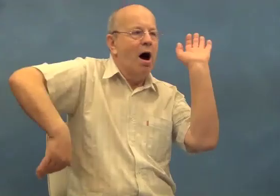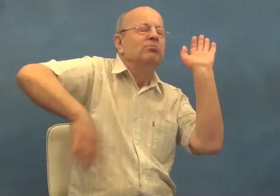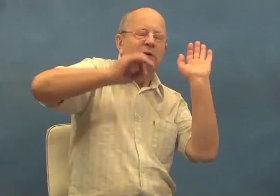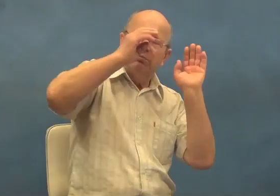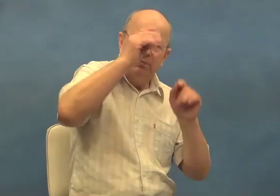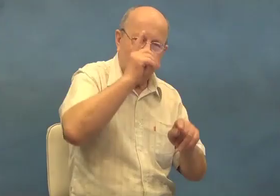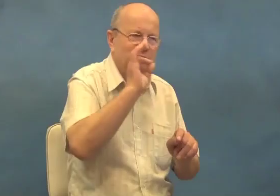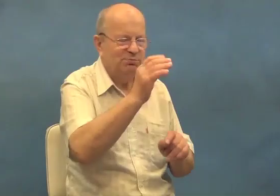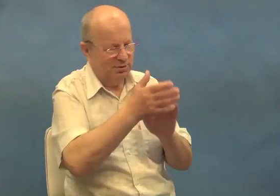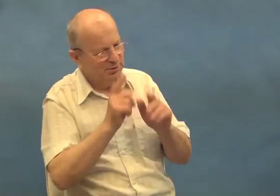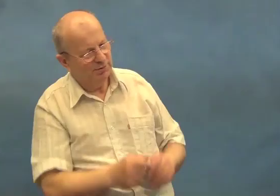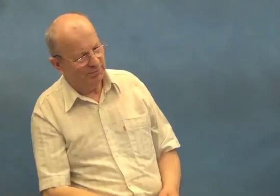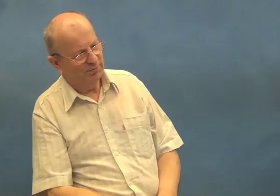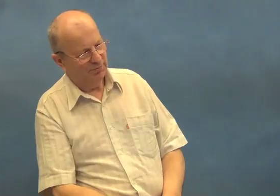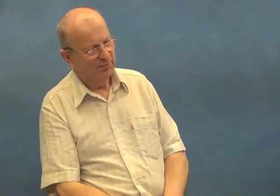Ciało jest tak pokazane, więc masz rację, zgadzam się z tobą.